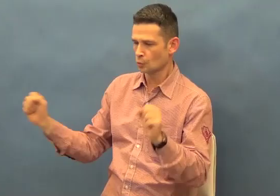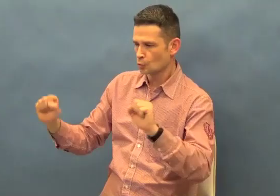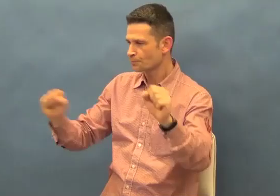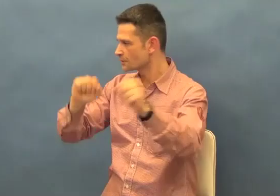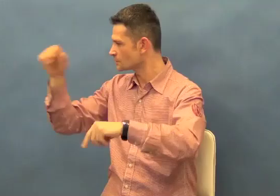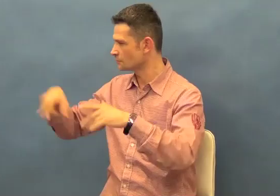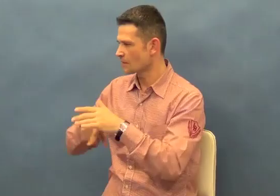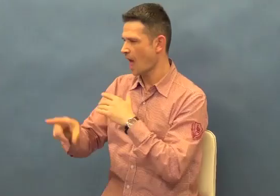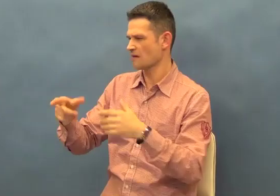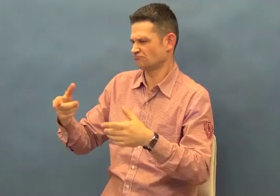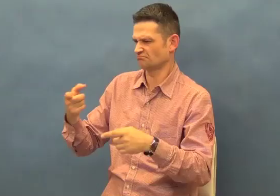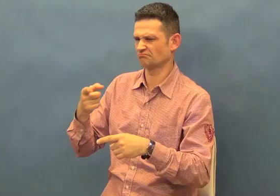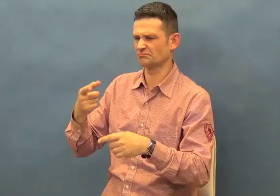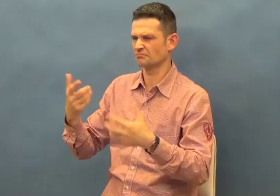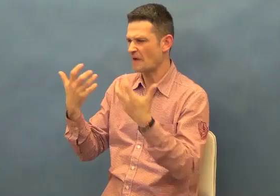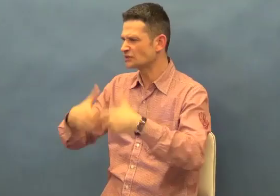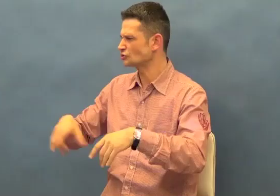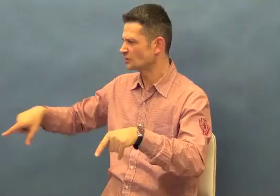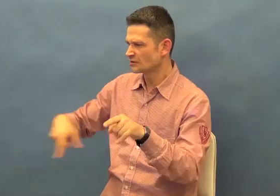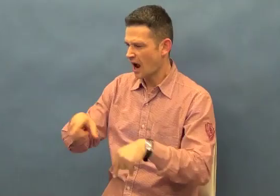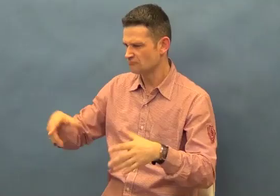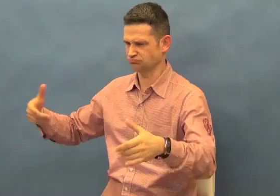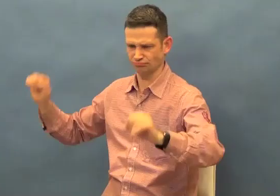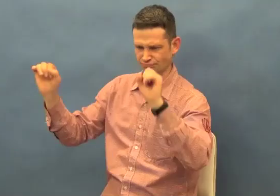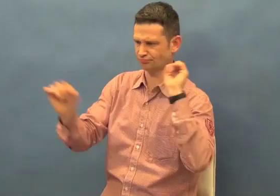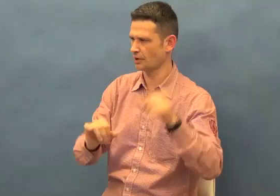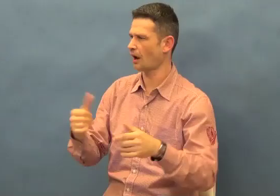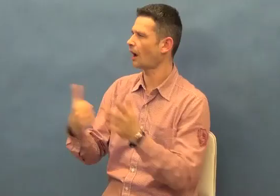Możliwość mycia różnych maszyn.